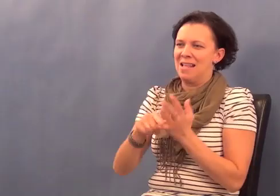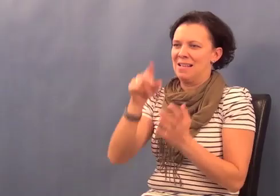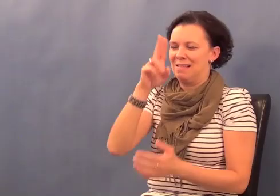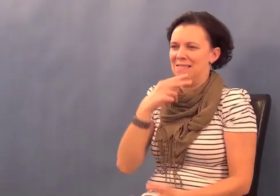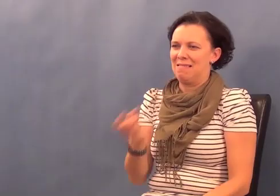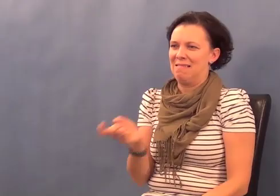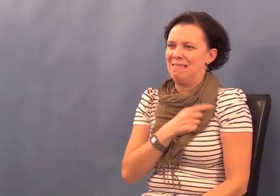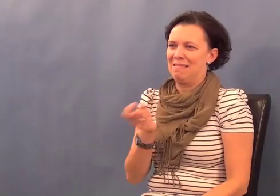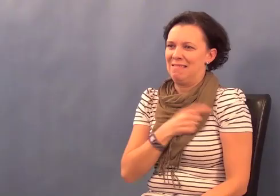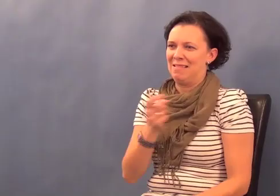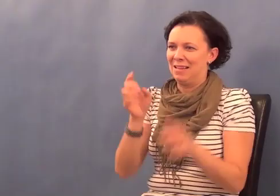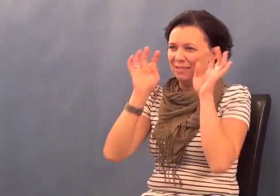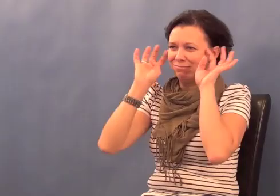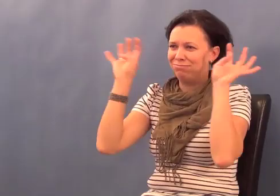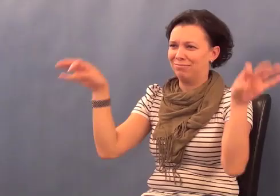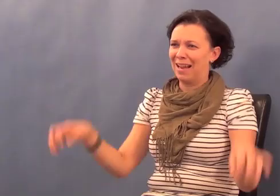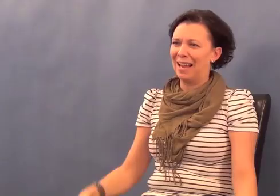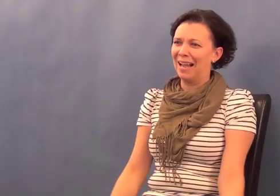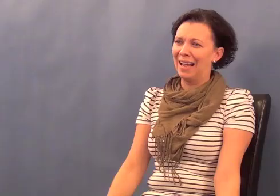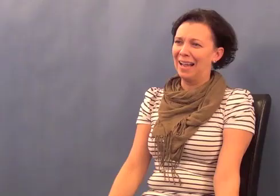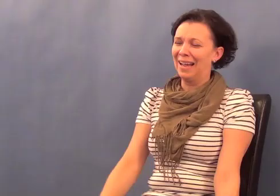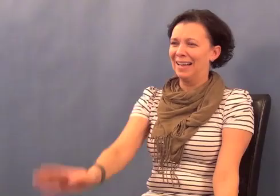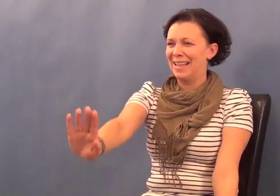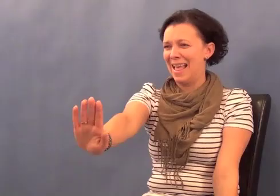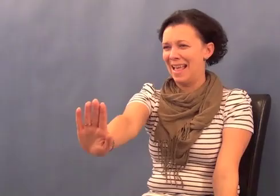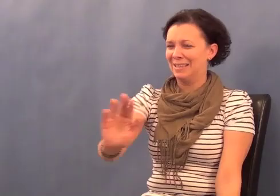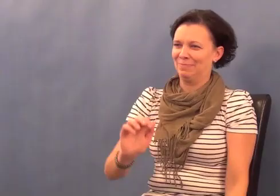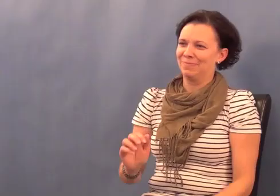Ale tata boi się, płacze i mówi, żeby tego nie robił.